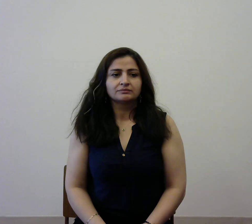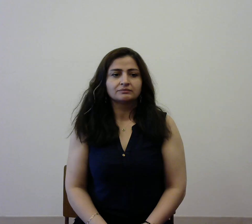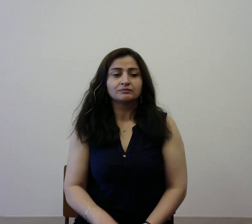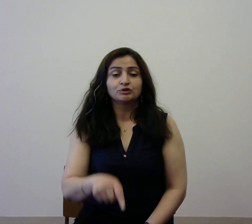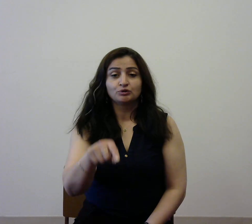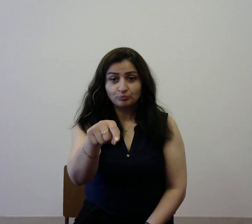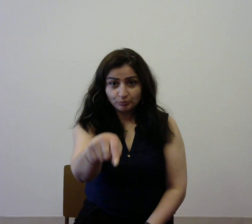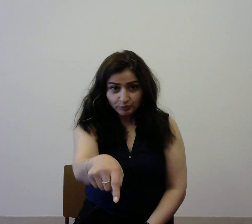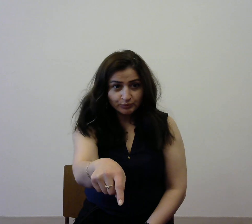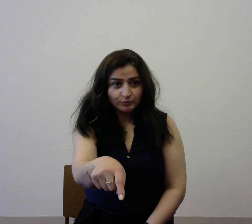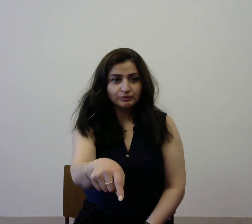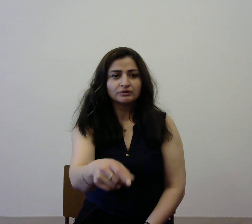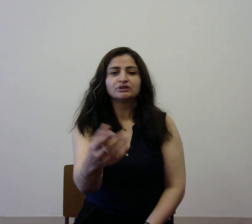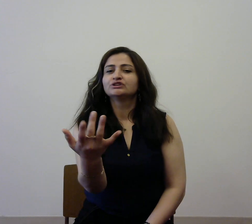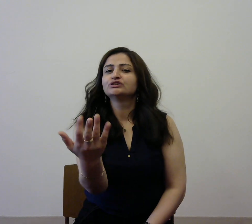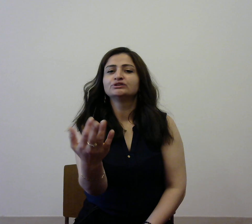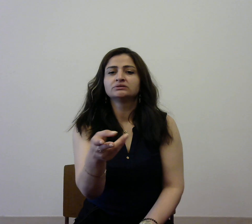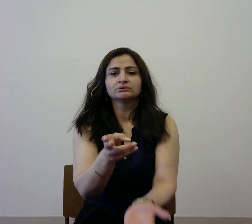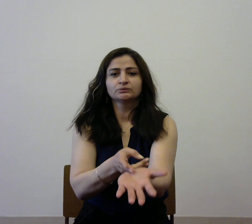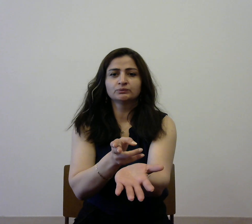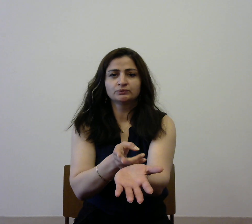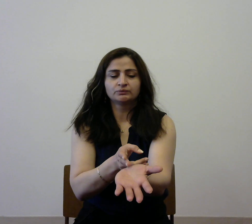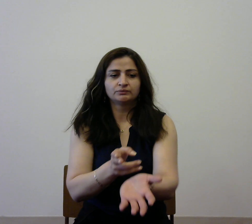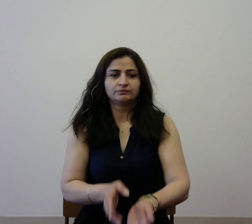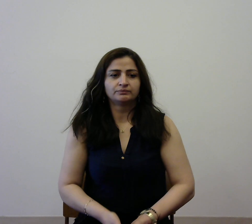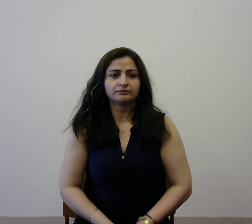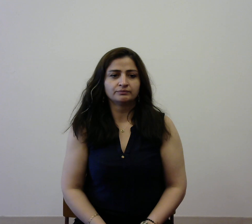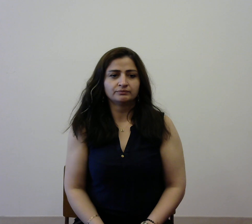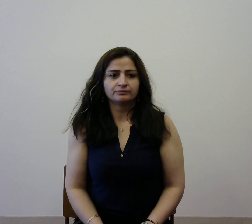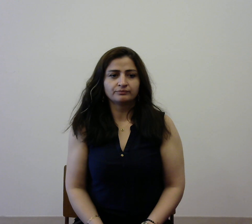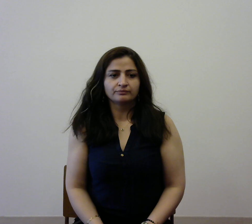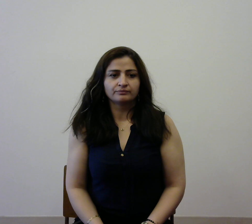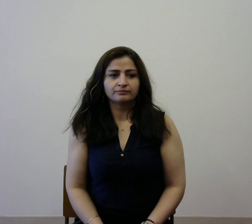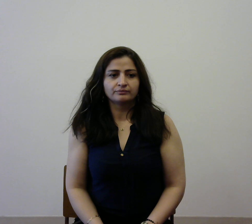Bu neçəyədir?